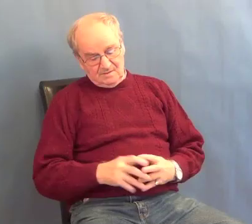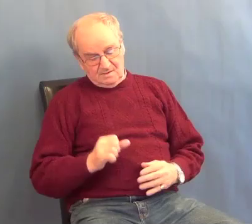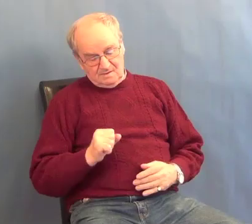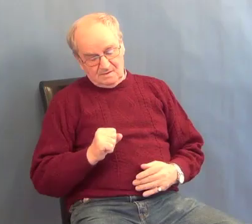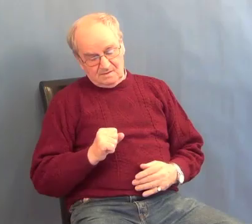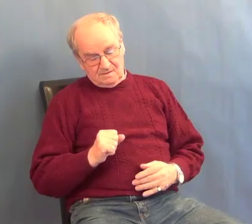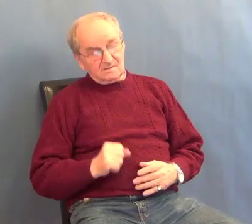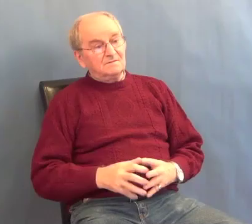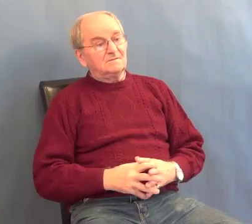A.